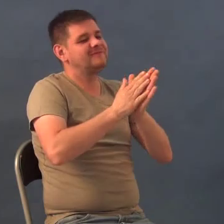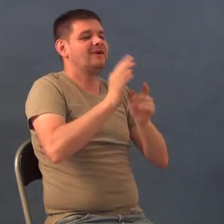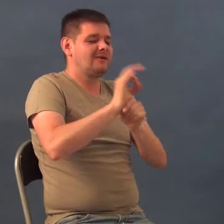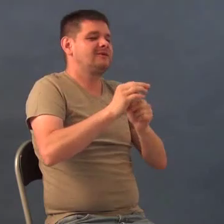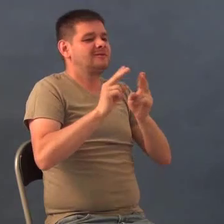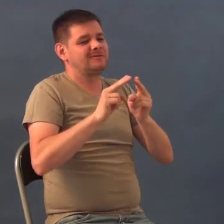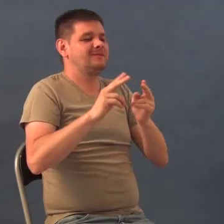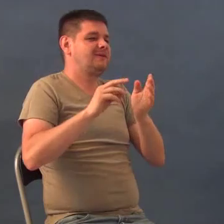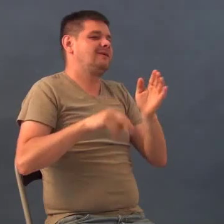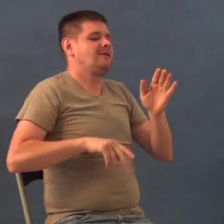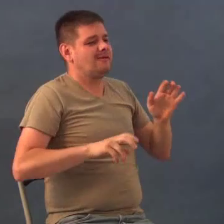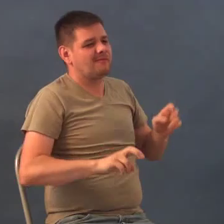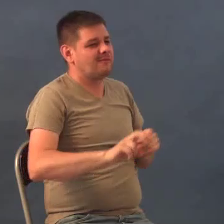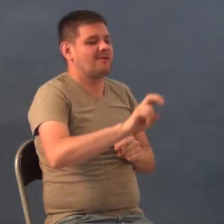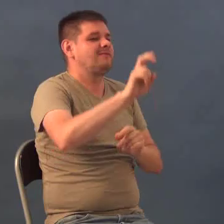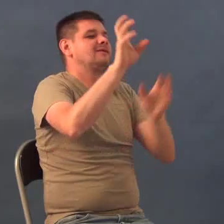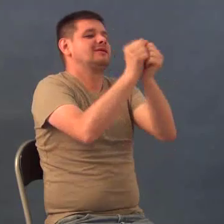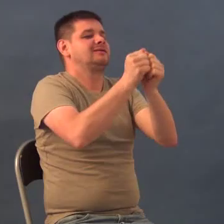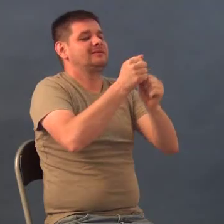Akurat umawiam się, wchodzę tam, aby go złapać.